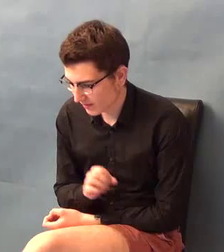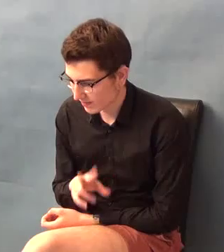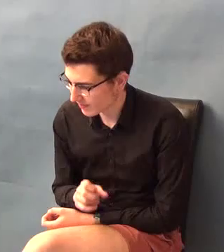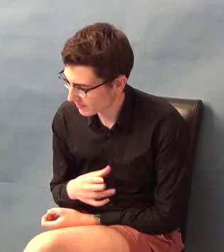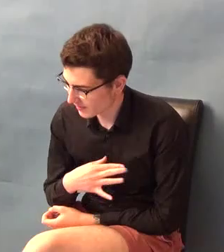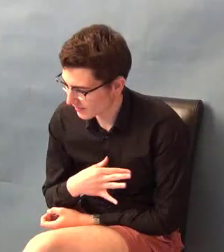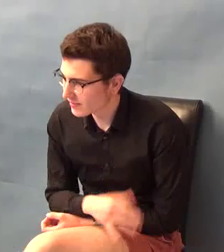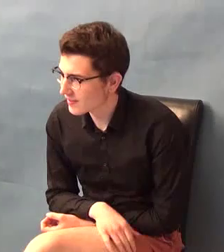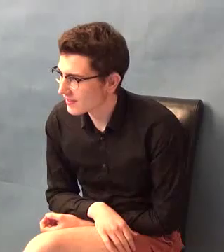Tak, jestem wolny.